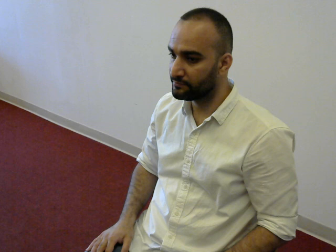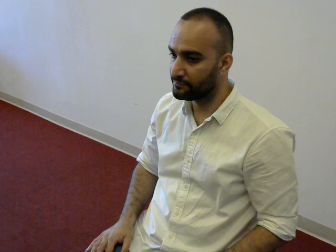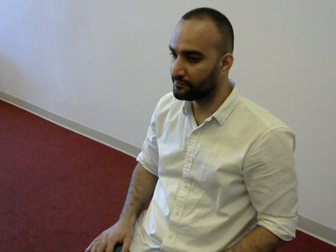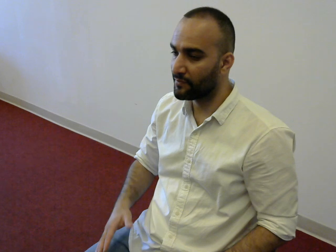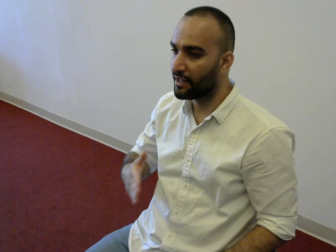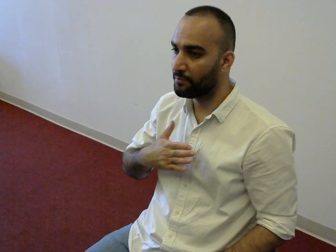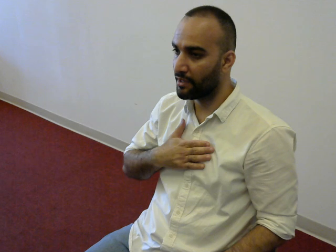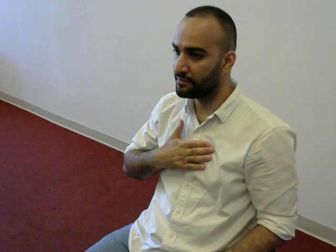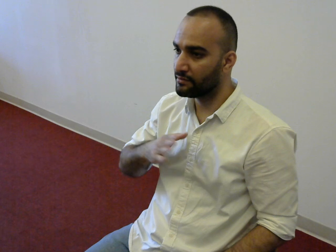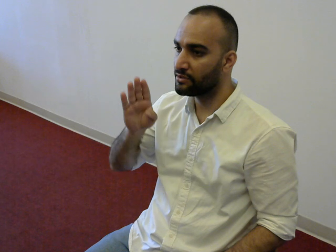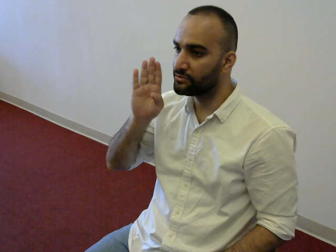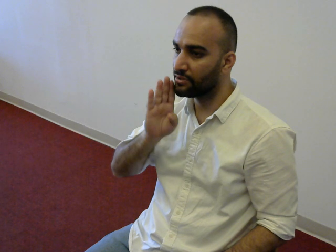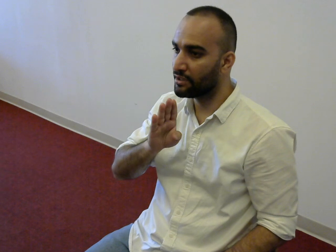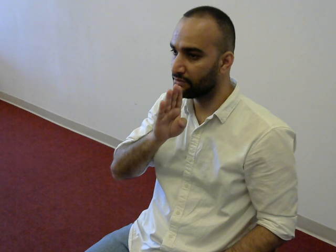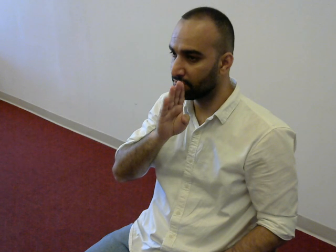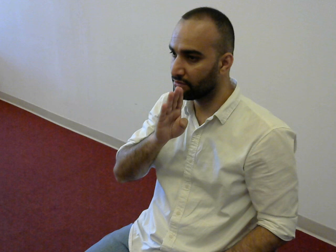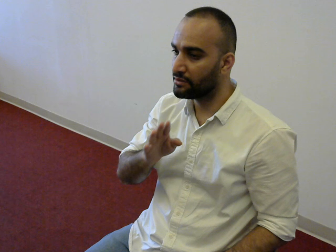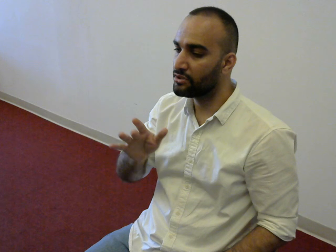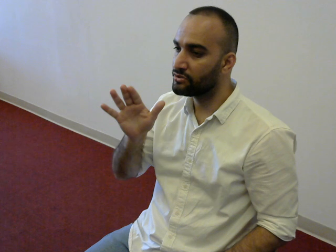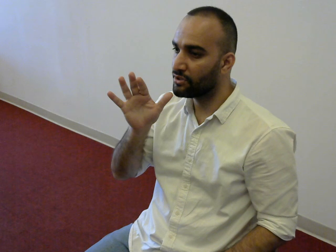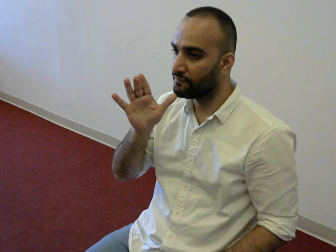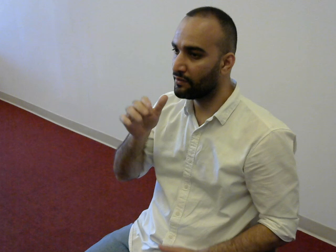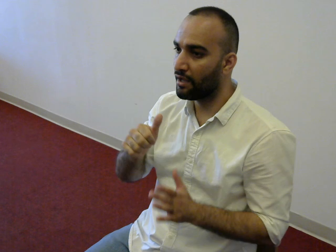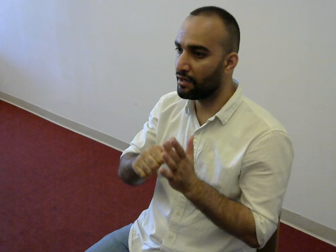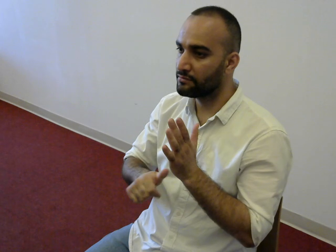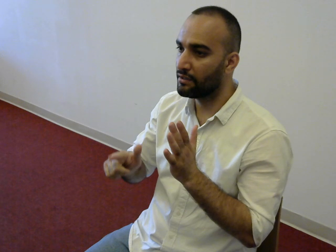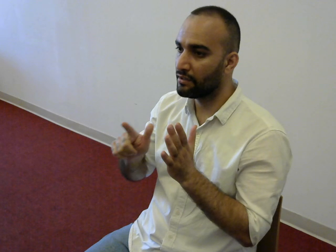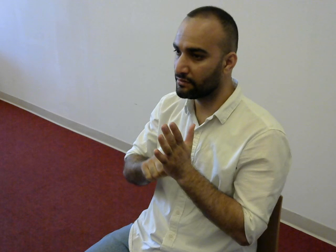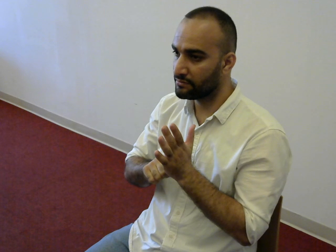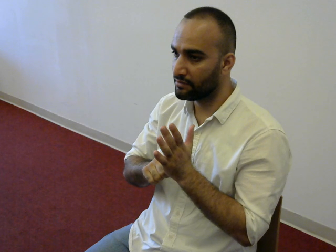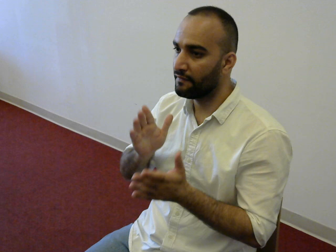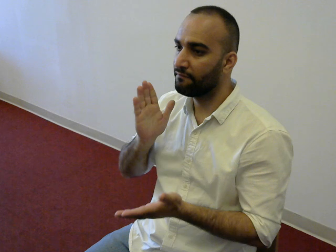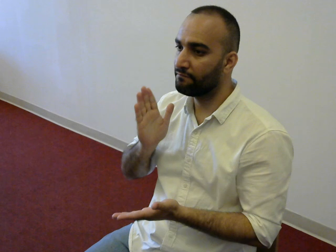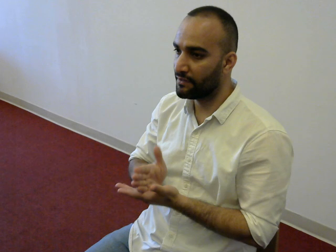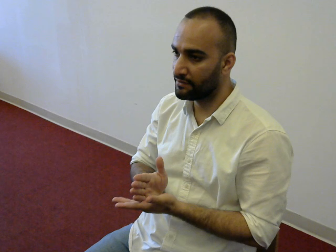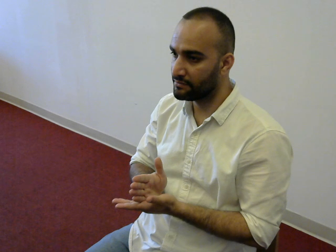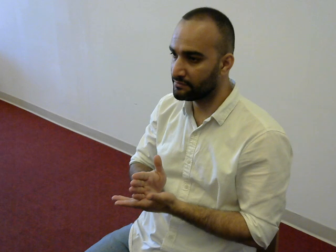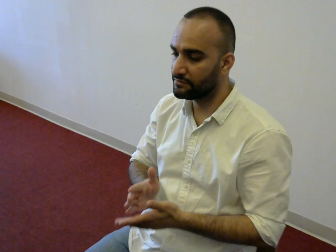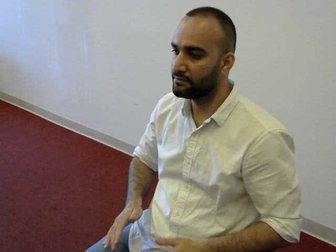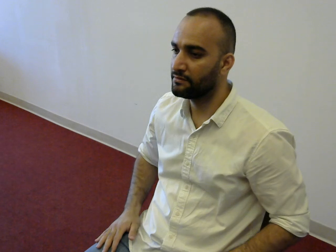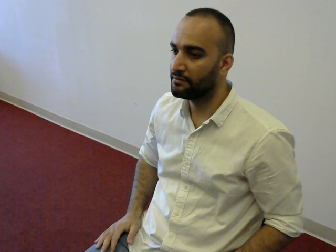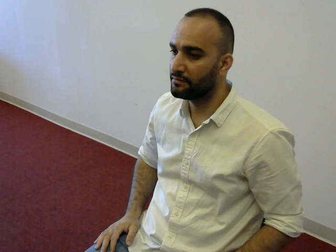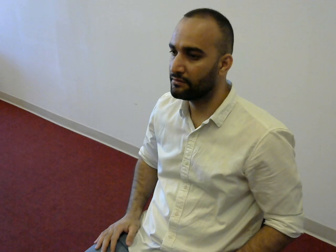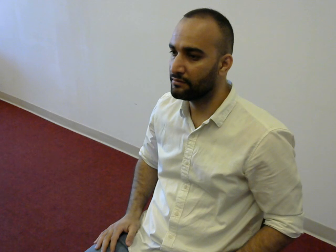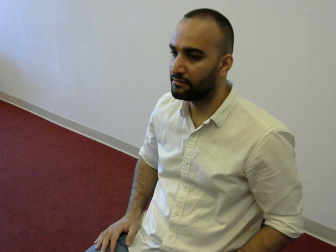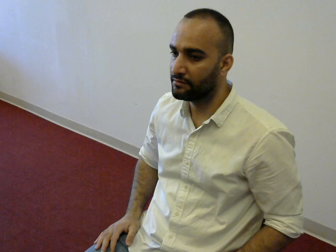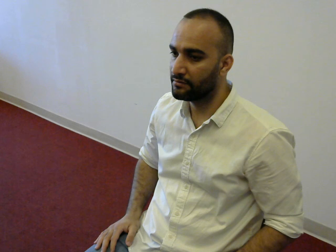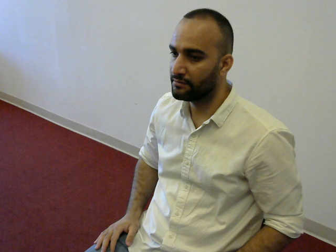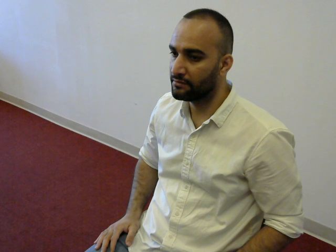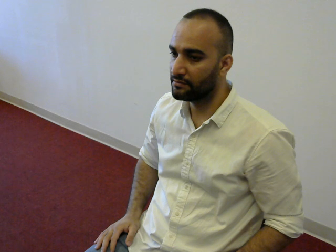Mənim anamın 67 yaşı var